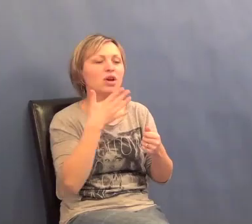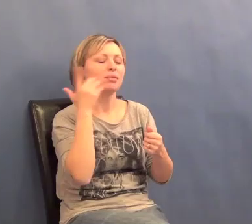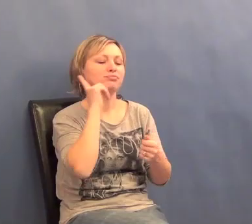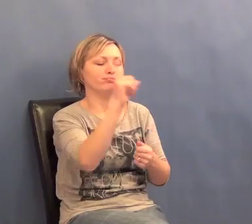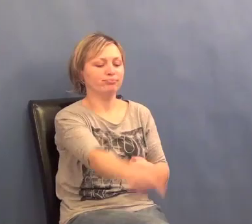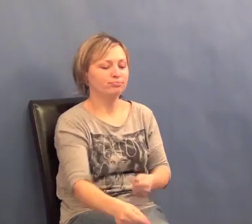I wtedy przechodzisz.